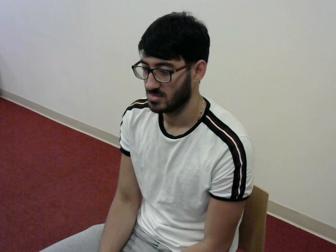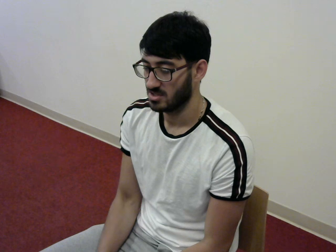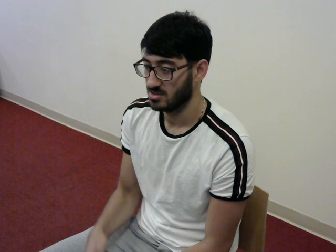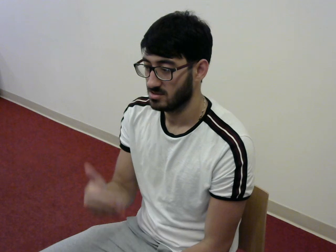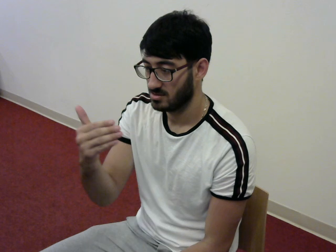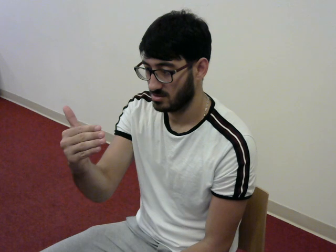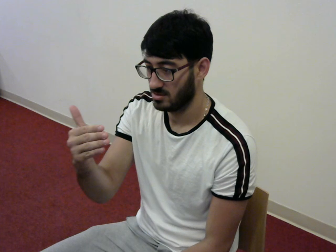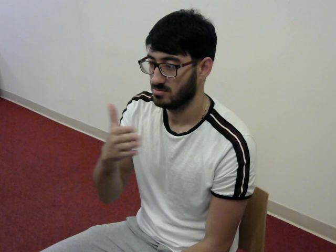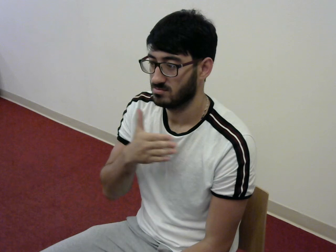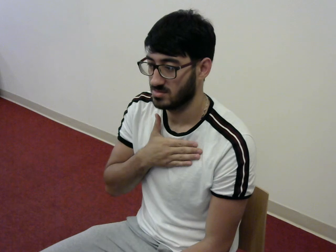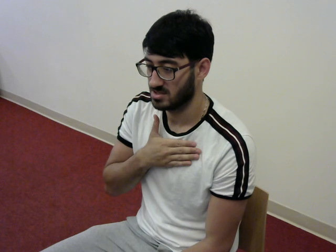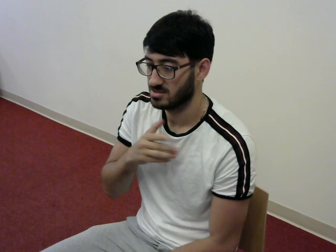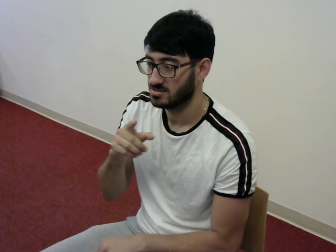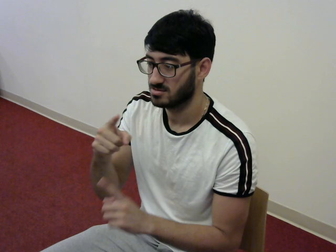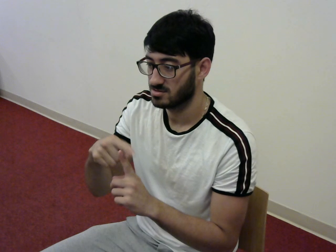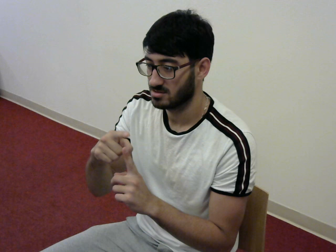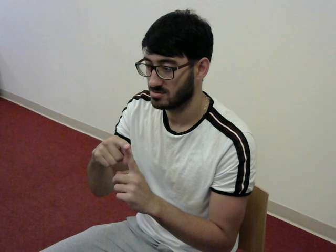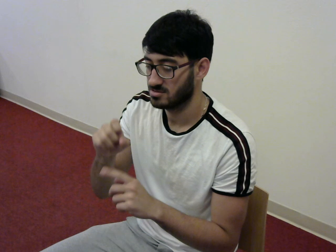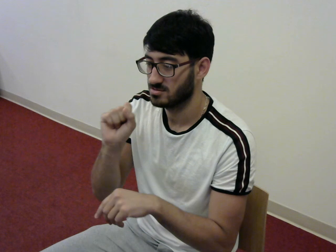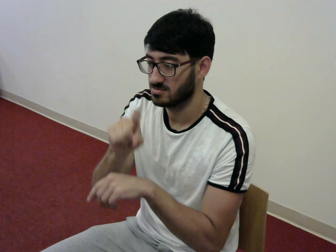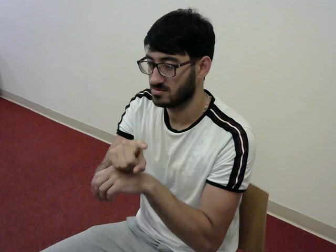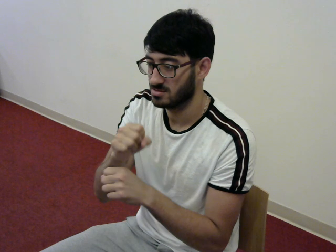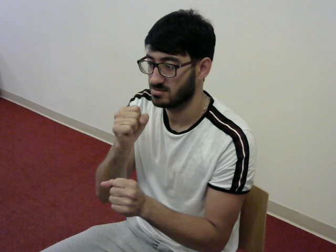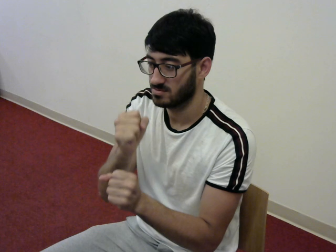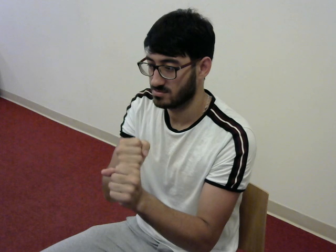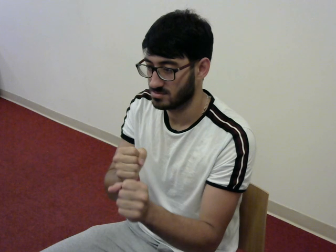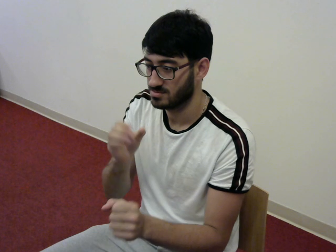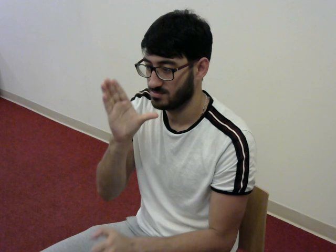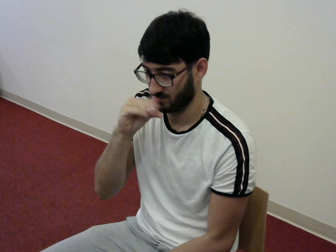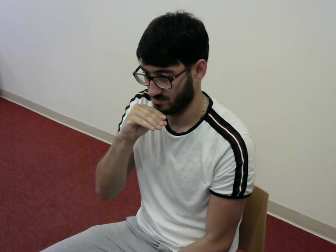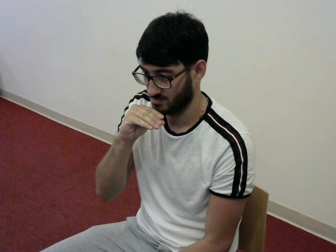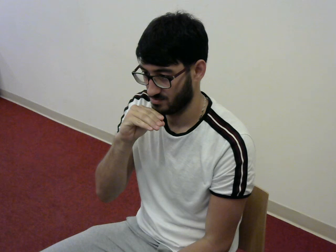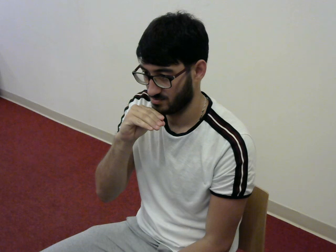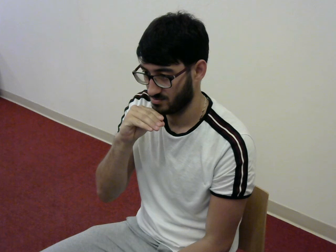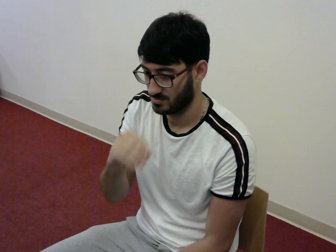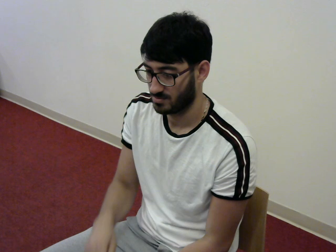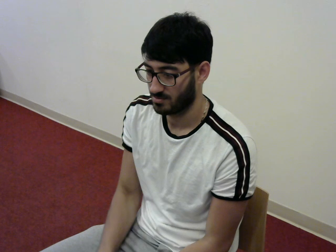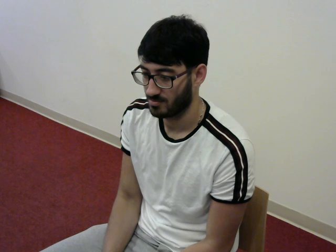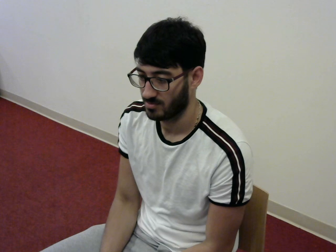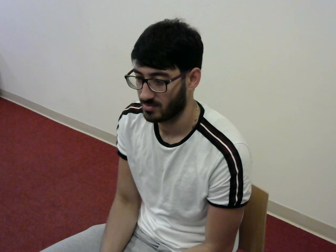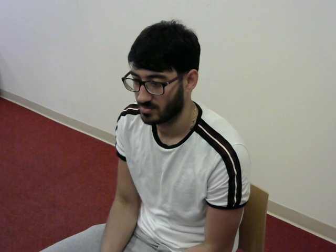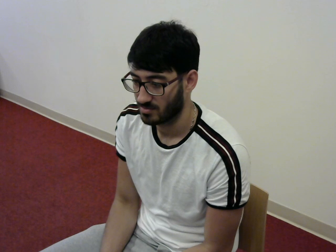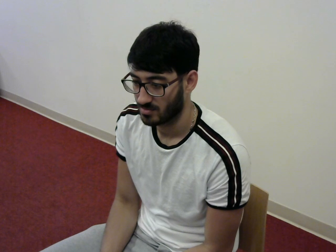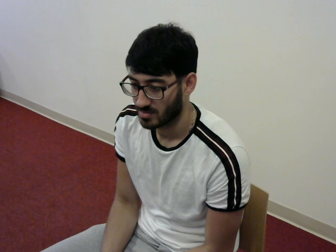Siz mənə taksi sifariş edə bilərsinizmi?